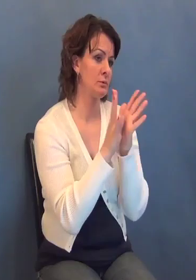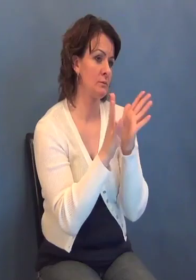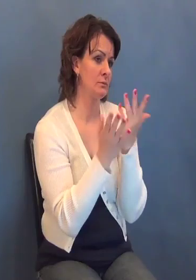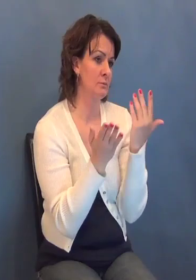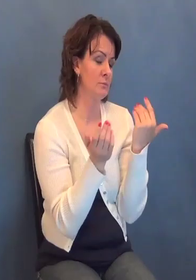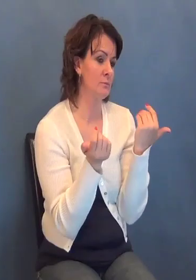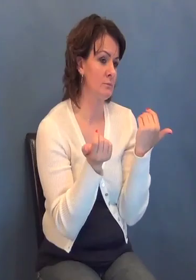O godzinie dziewiętnastej?